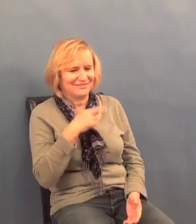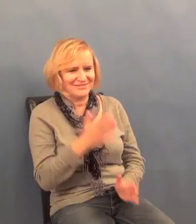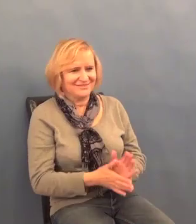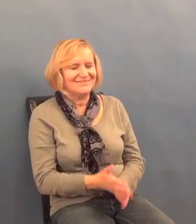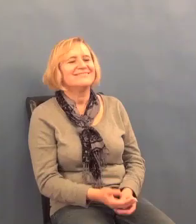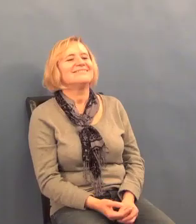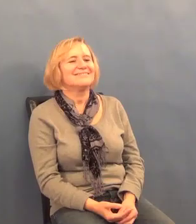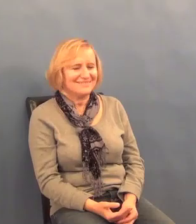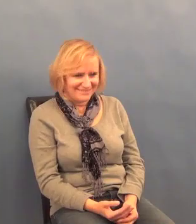Nie widziałam, co migasz.